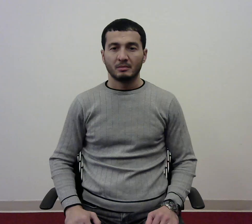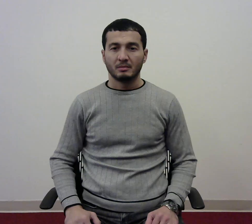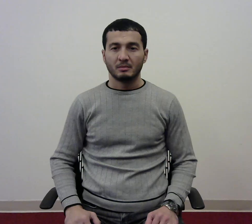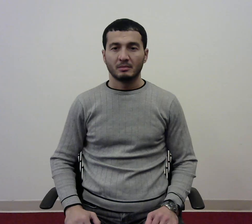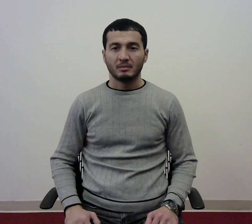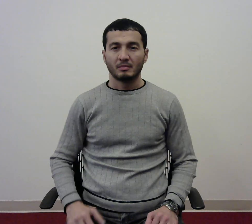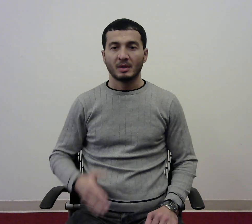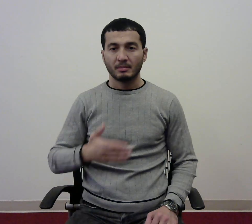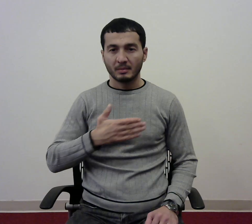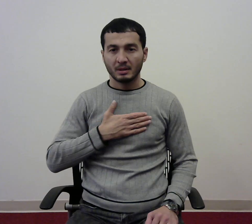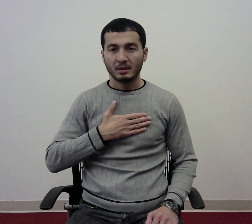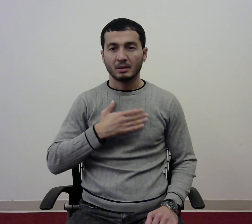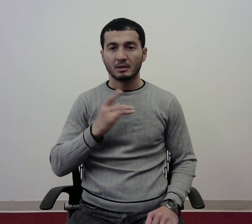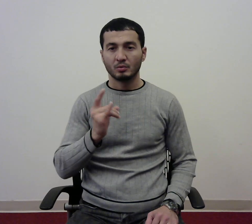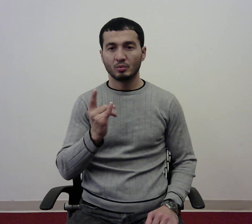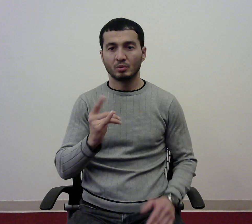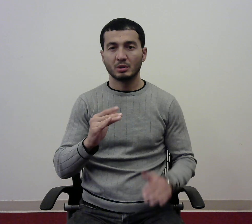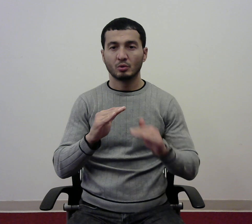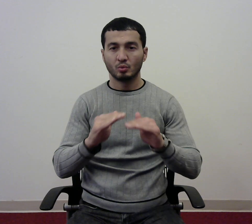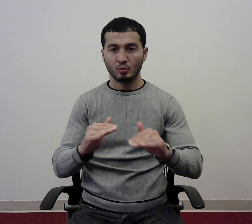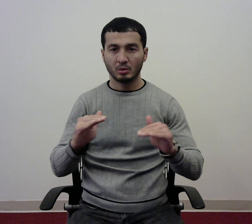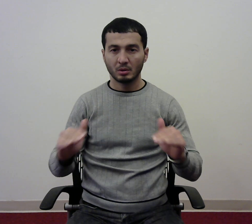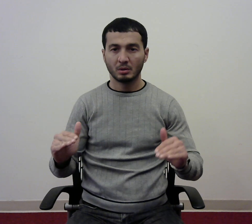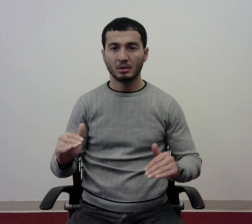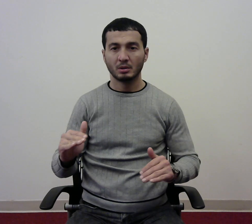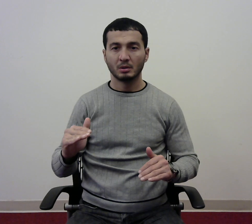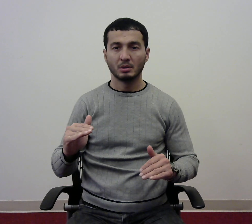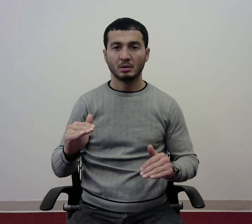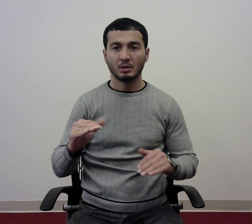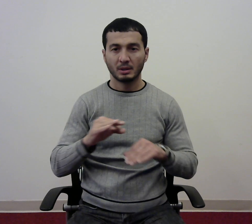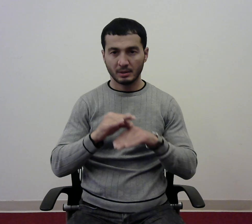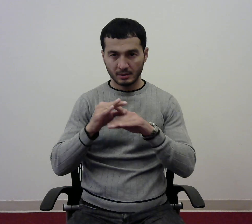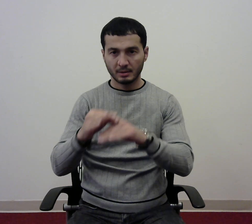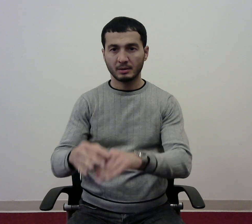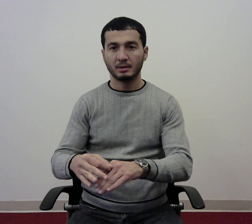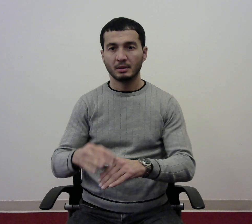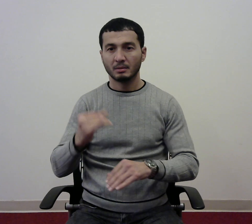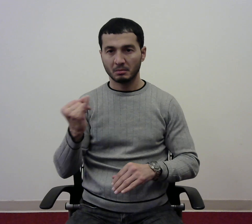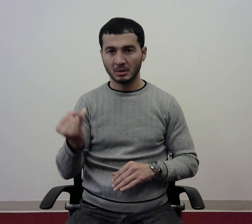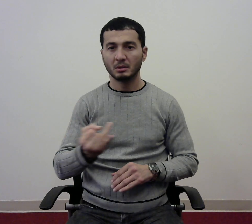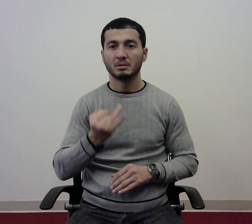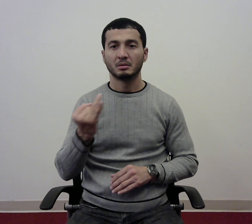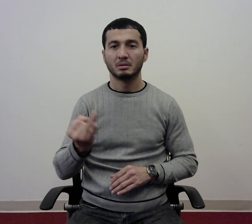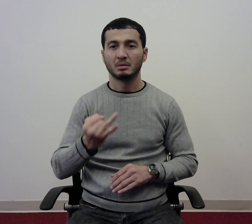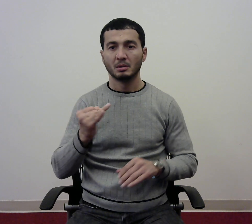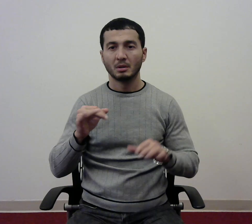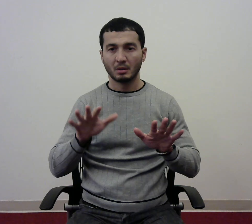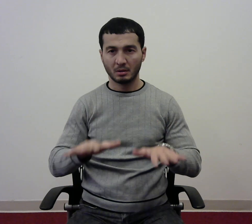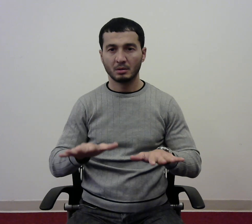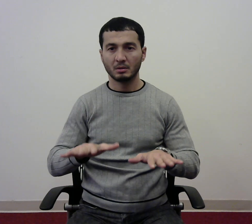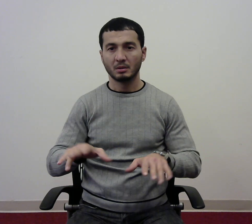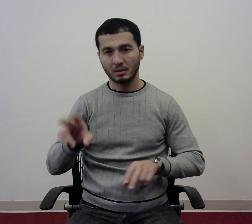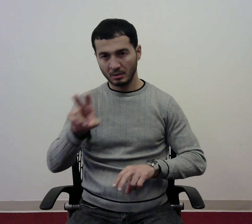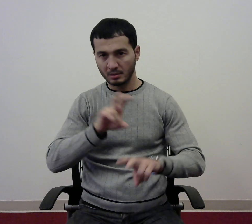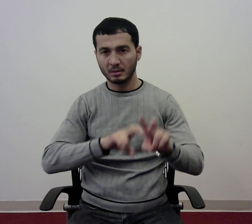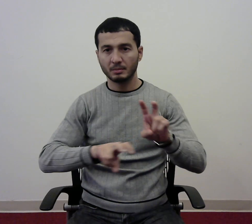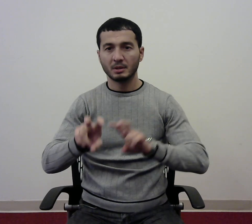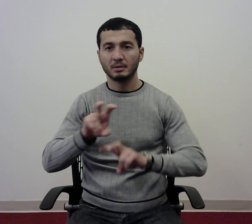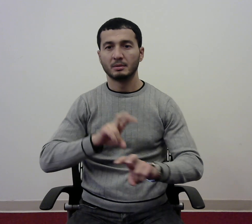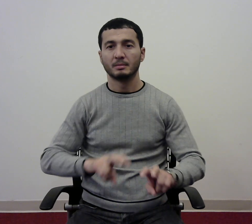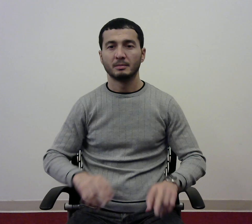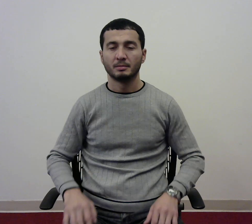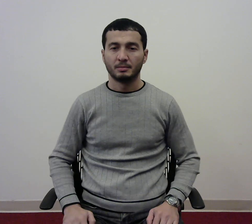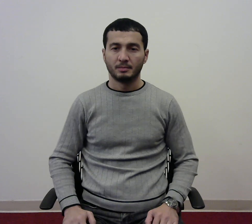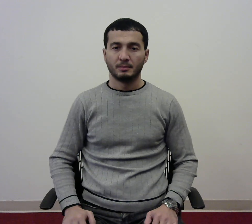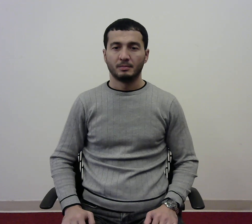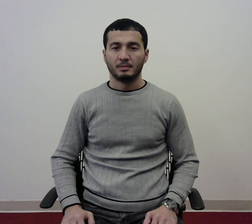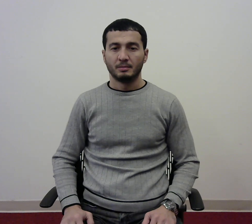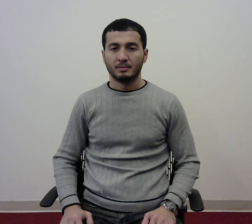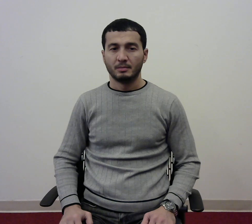Mən uşaqlarımı aparmağa maraqlı yer axtarıram